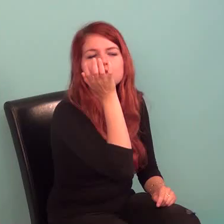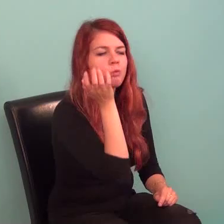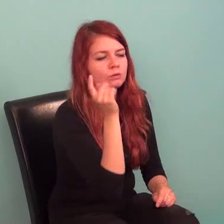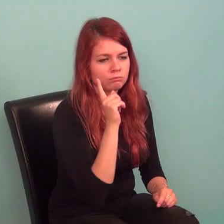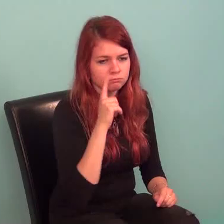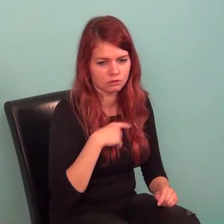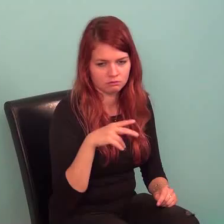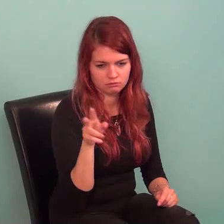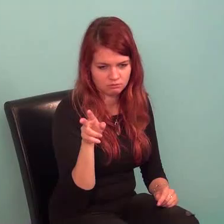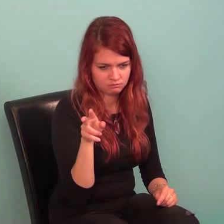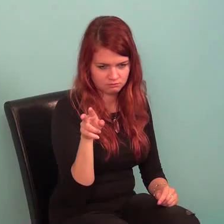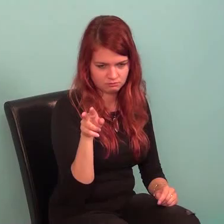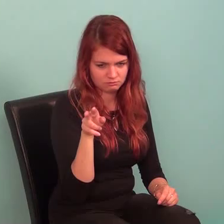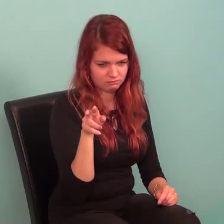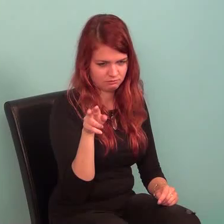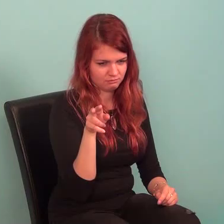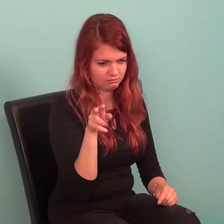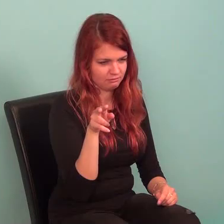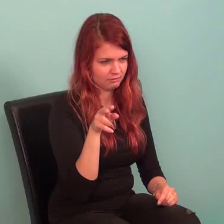Pan patrzy na nich zdziwiony.